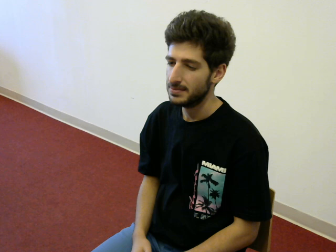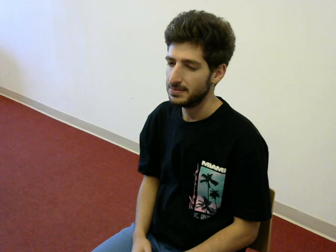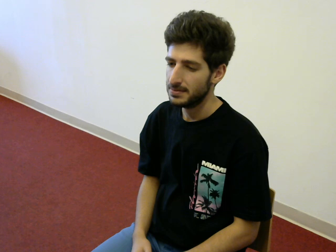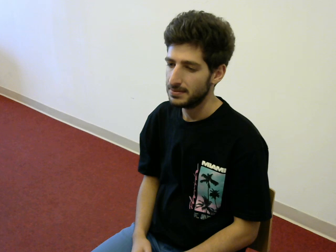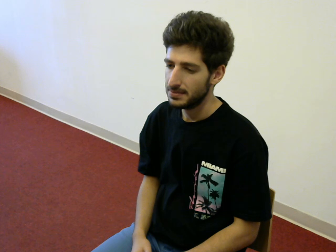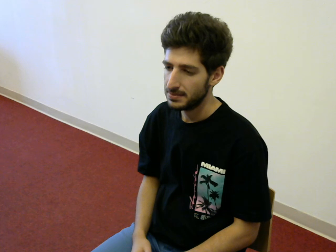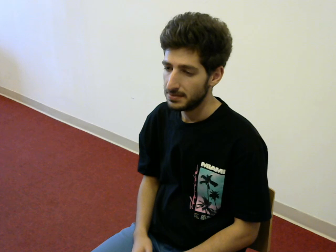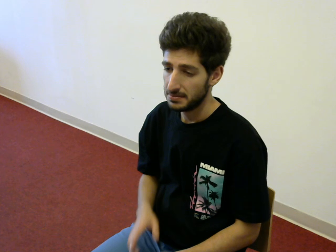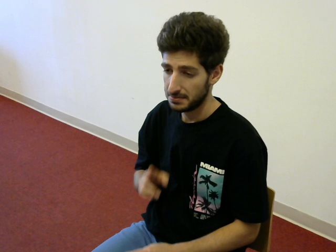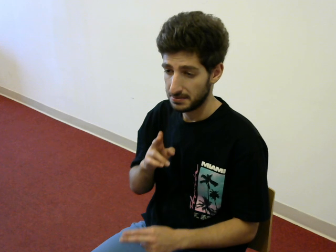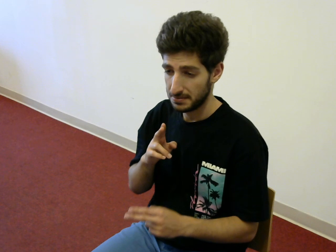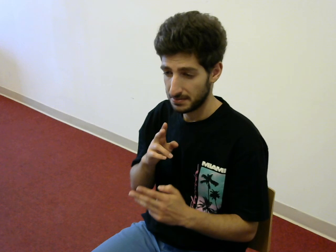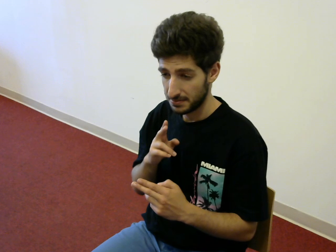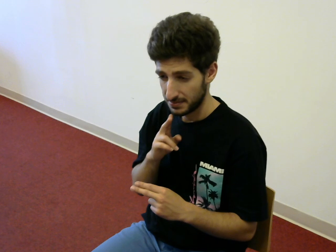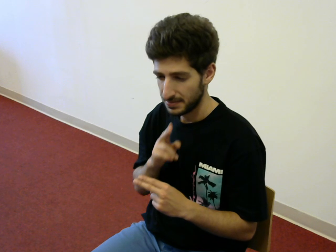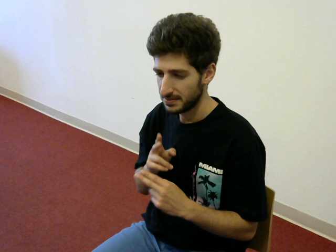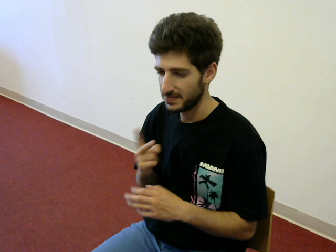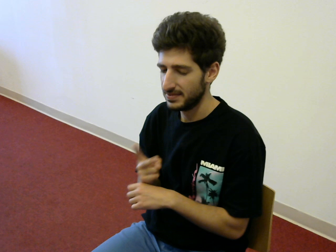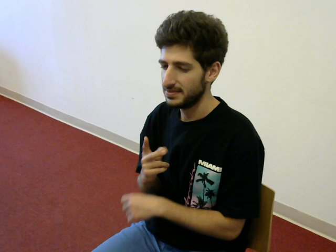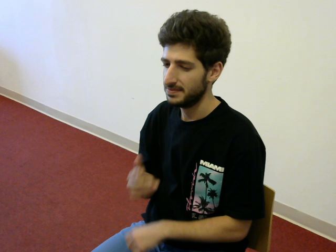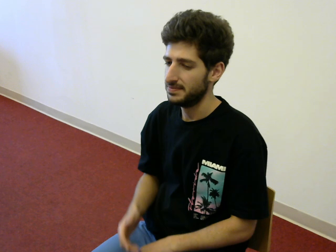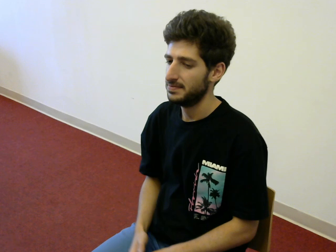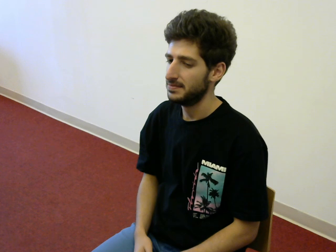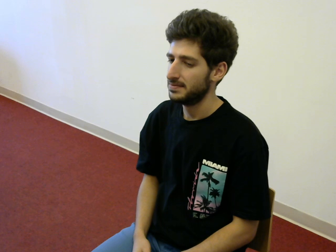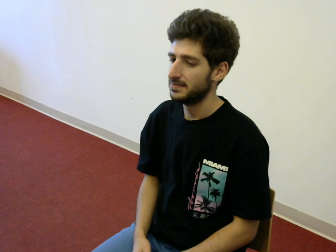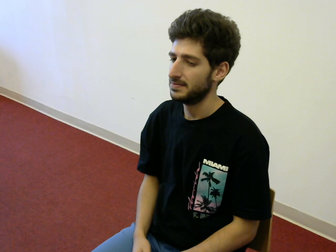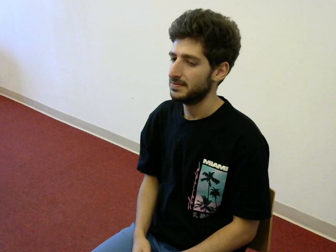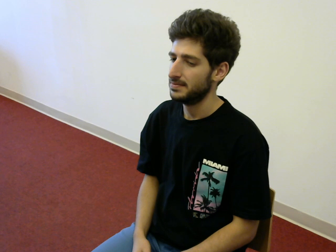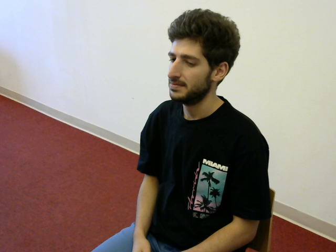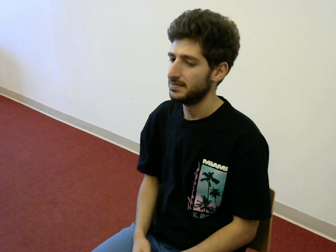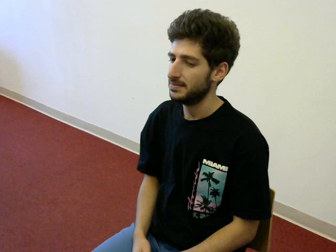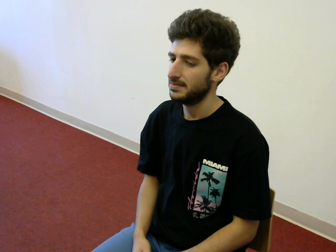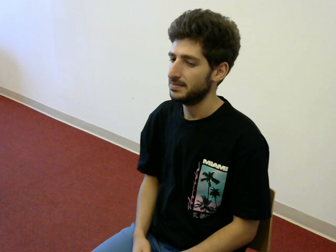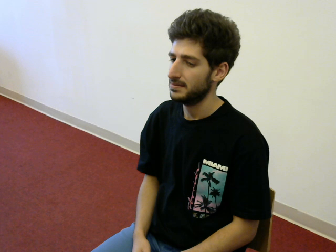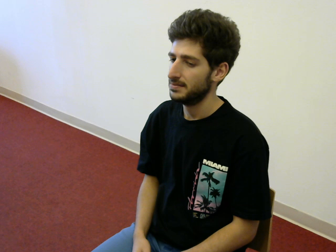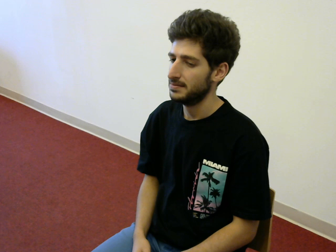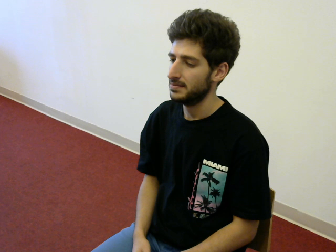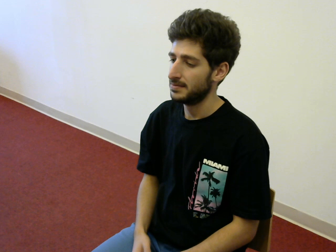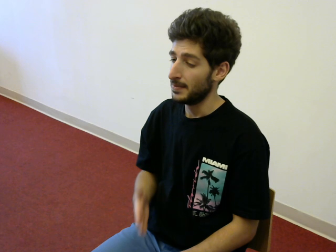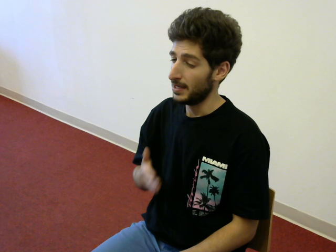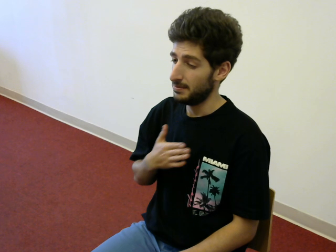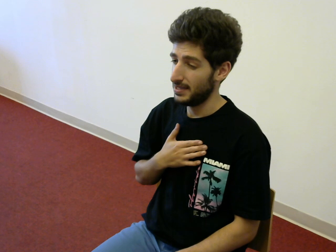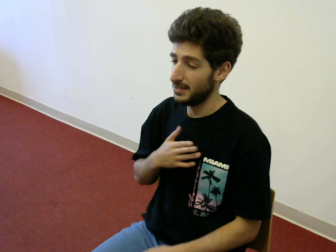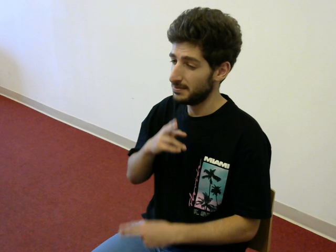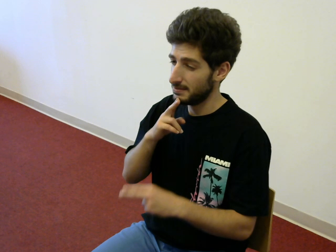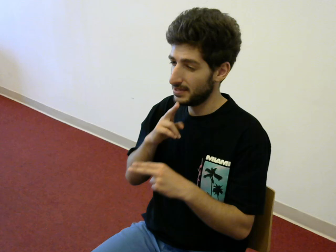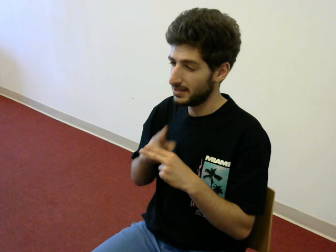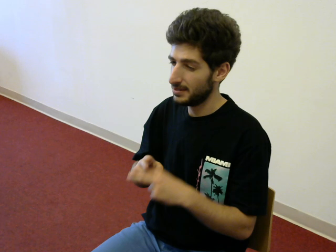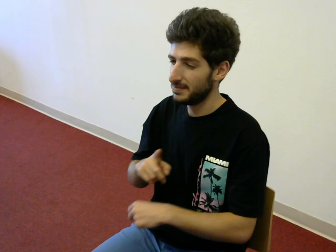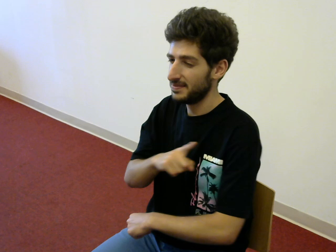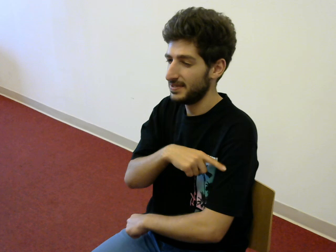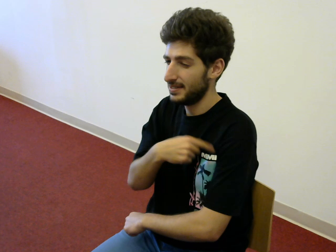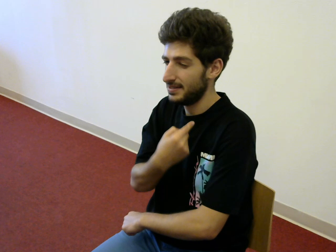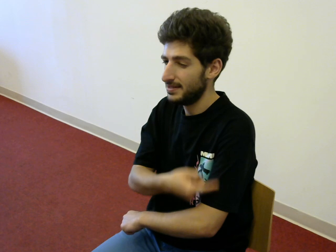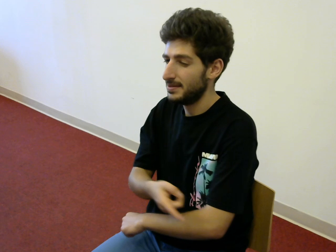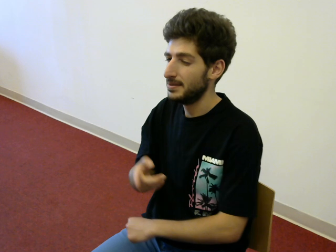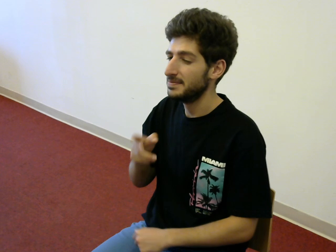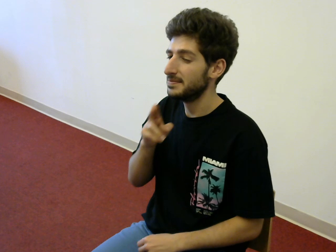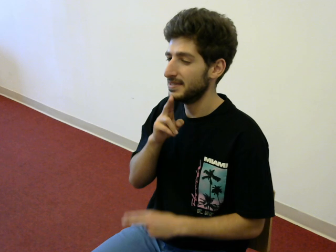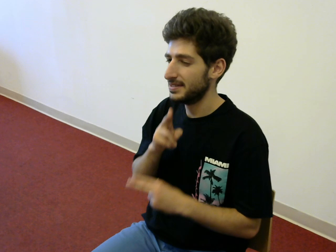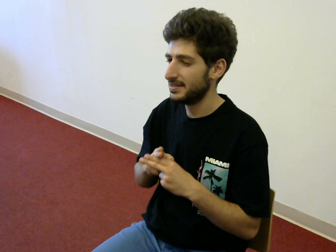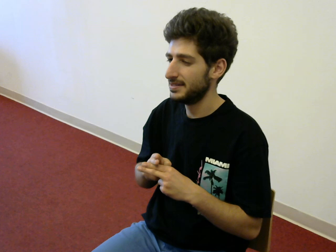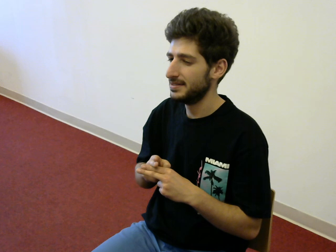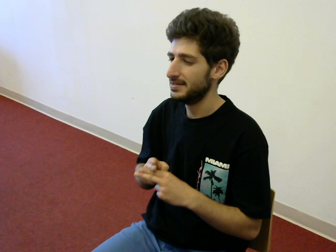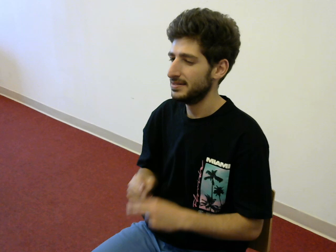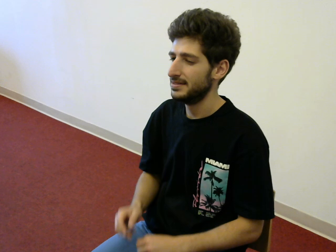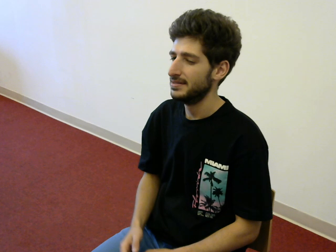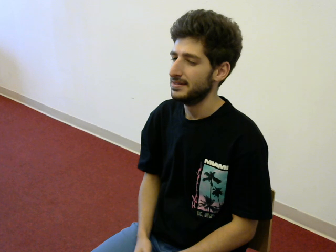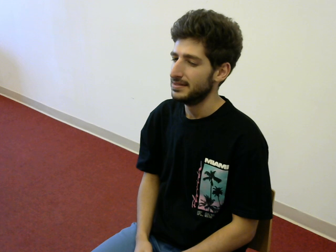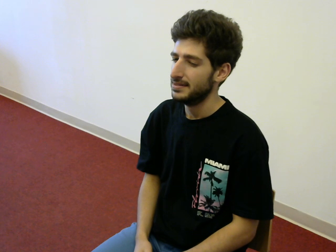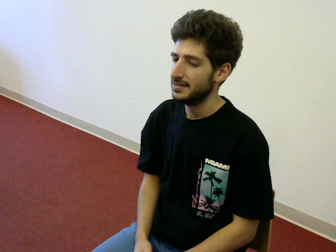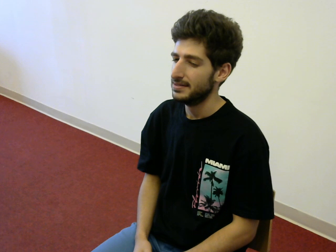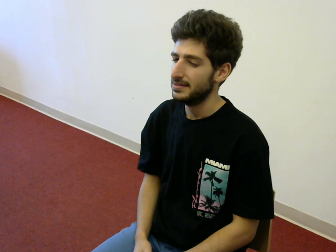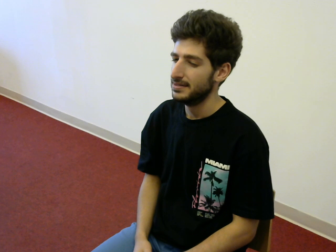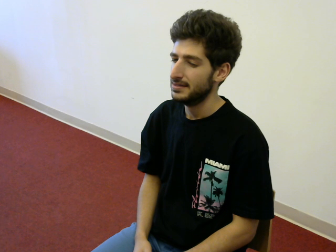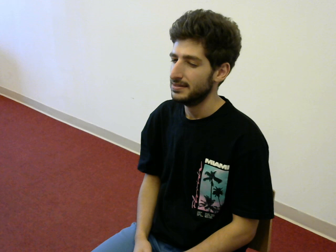Mənim bacım tibb bacısıdır